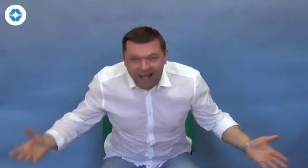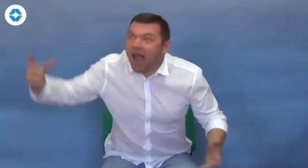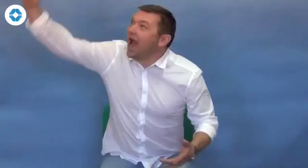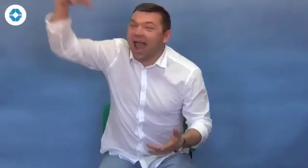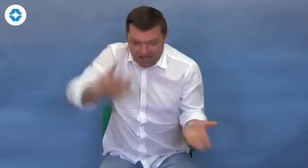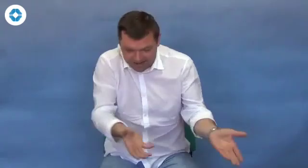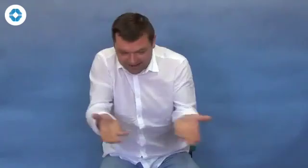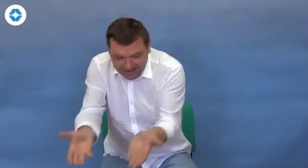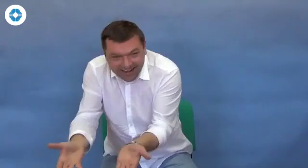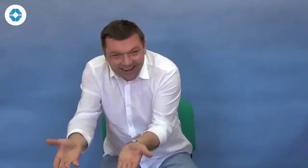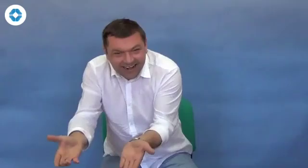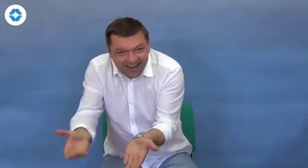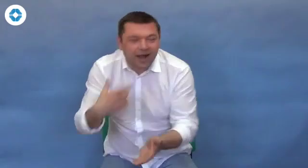Postawiła i poszła.